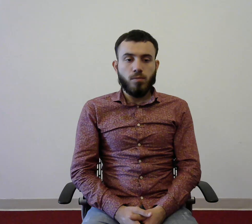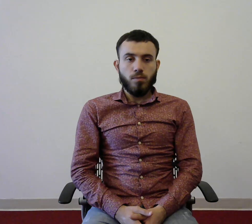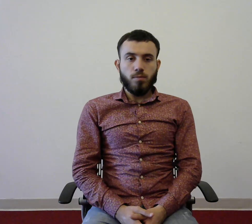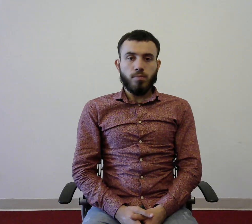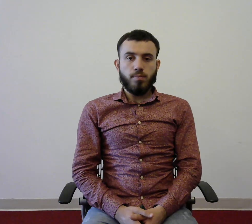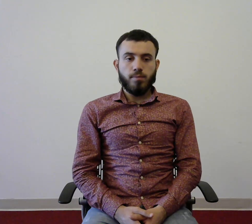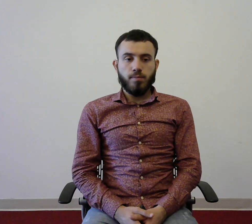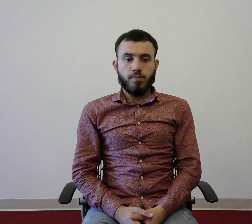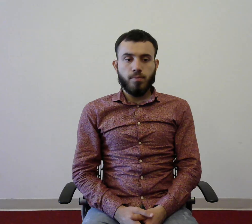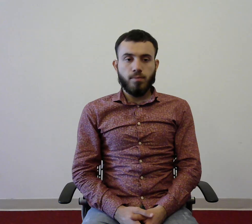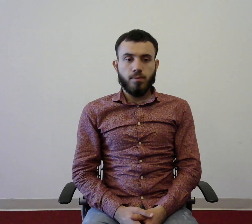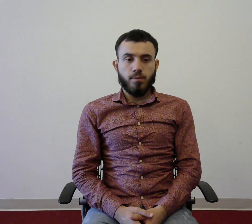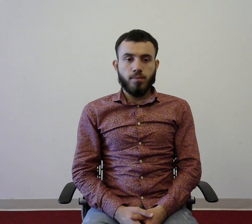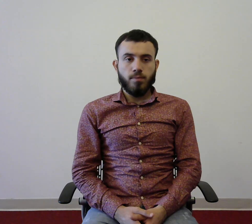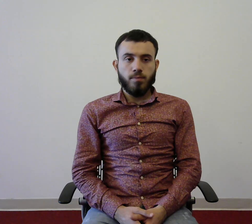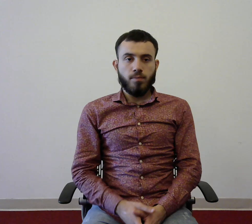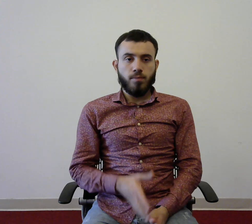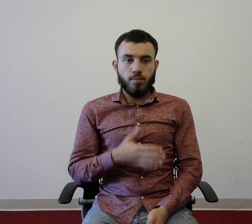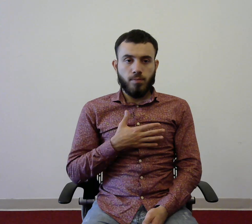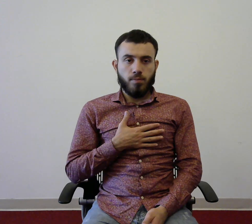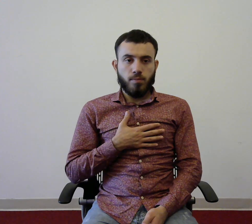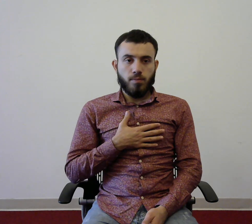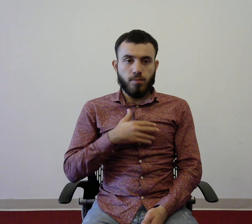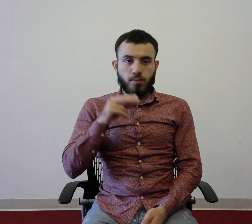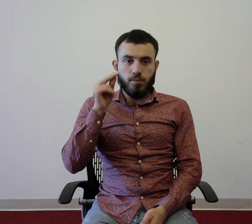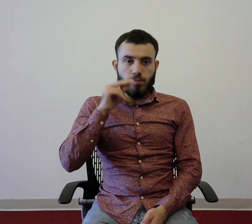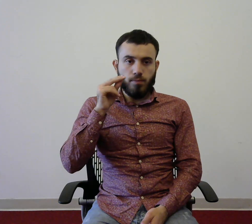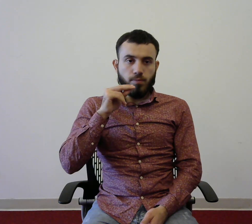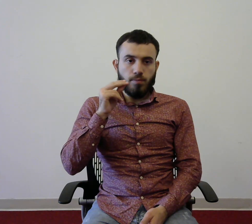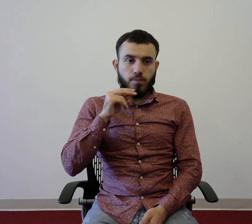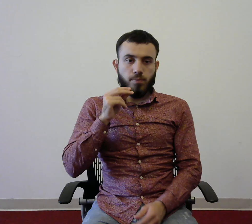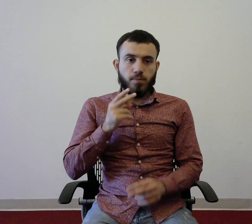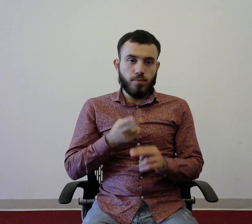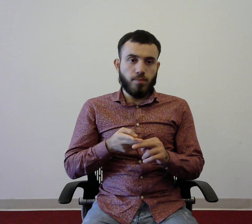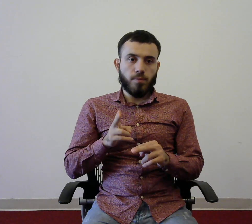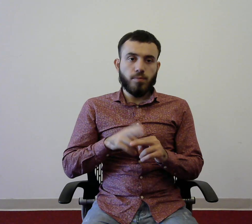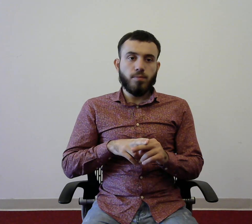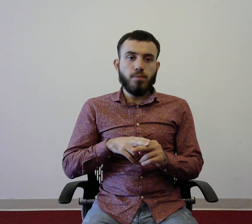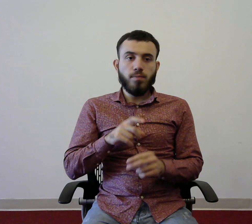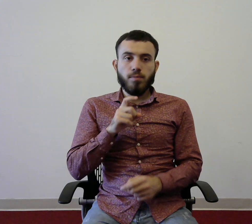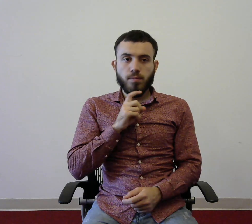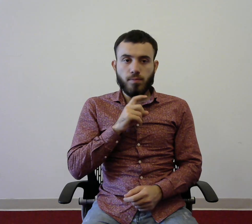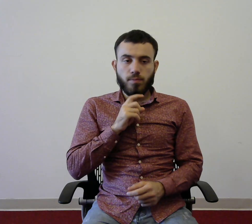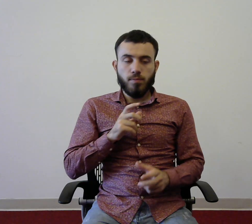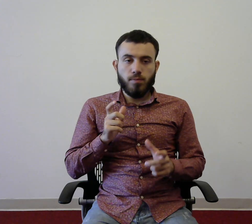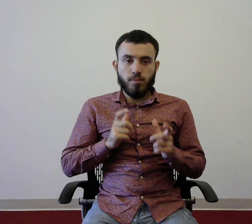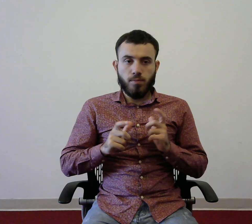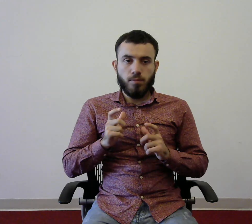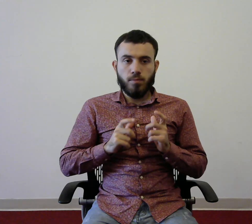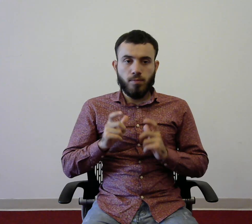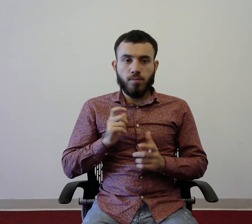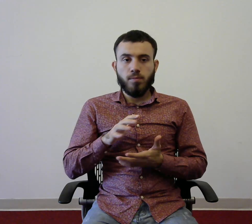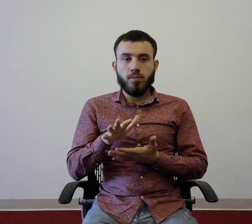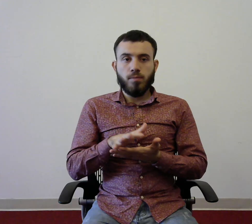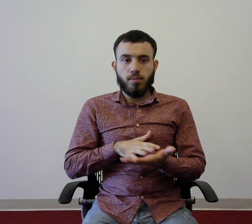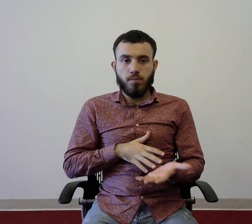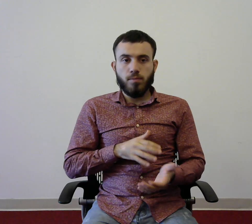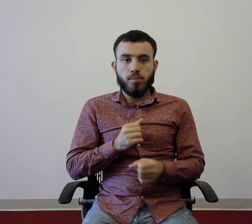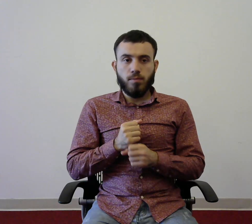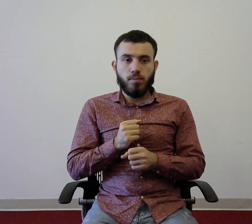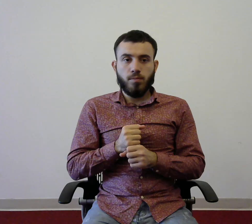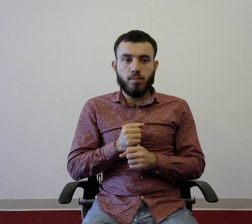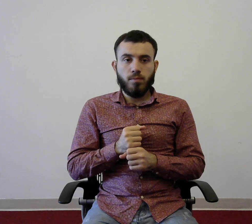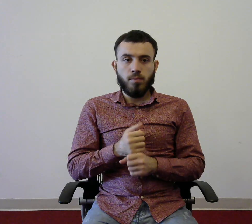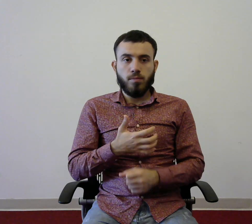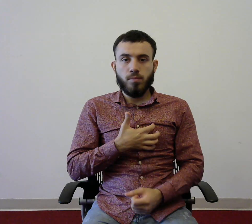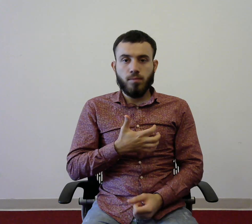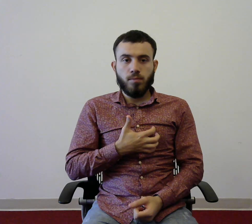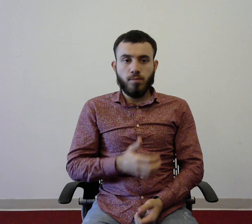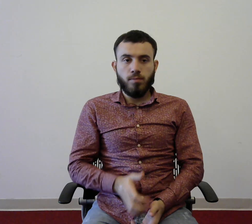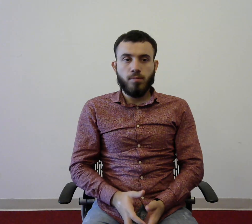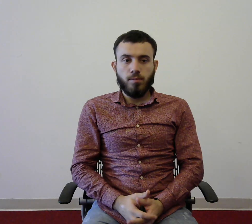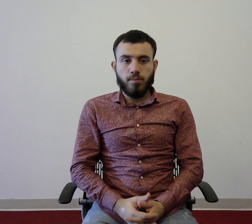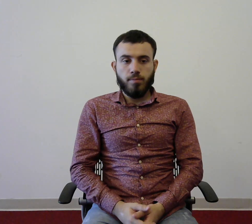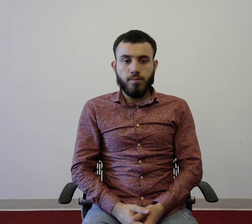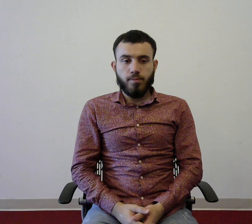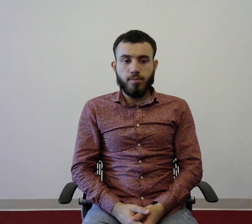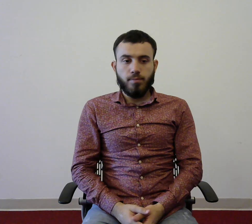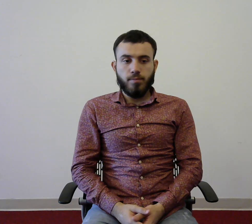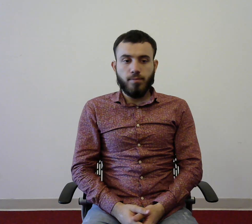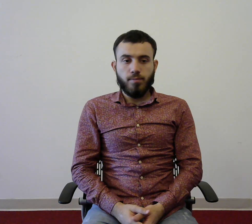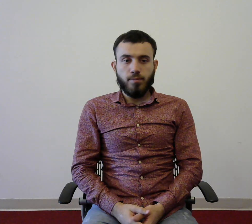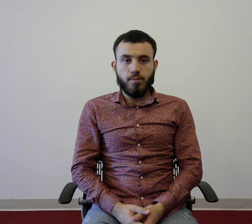Mən təhsilimi bu universitetdə davam etmək istəyirəm